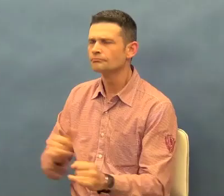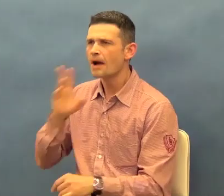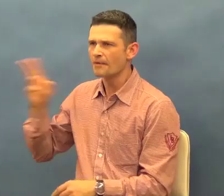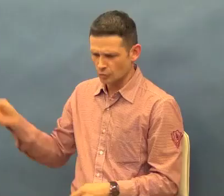Zastanawiała się.